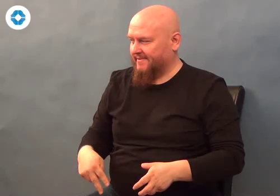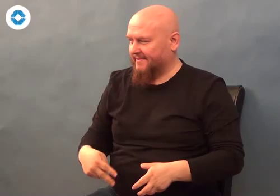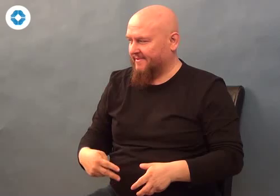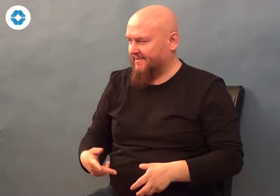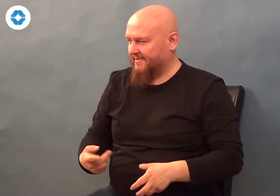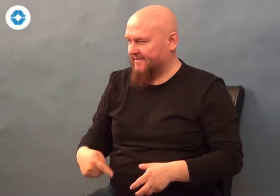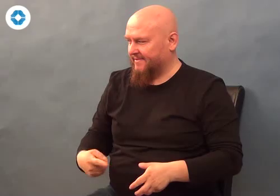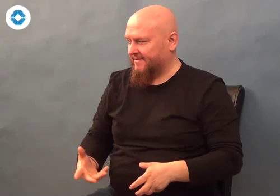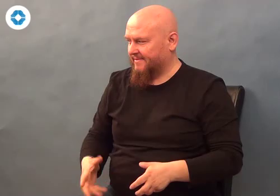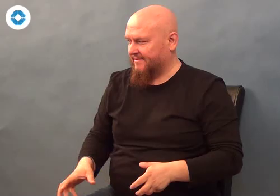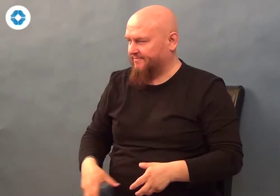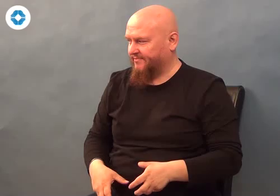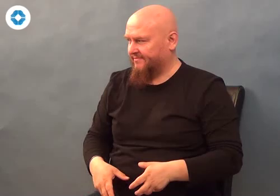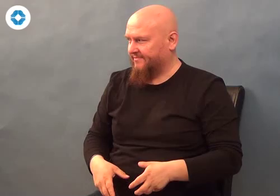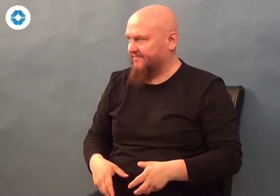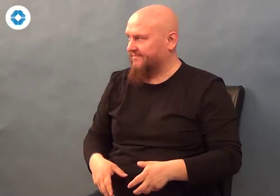Gdzie jest jeden brakujący? Ktoś go ukradł.